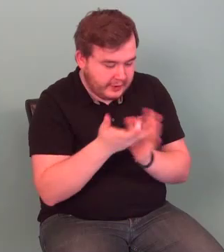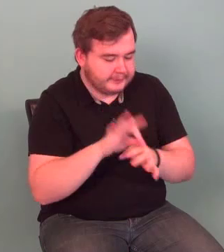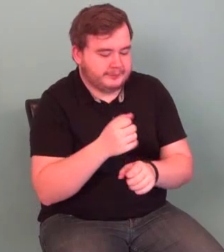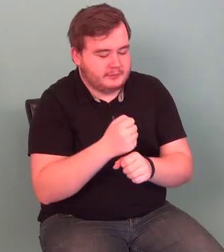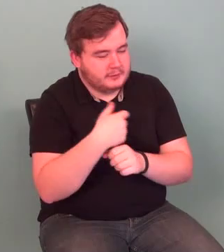Akurat pracuję.